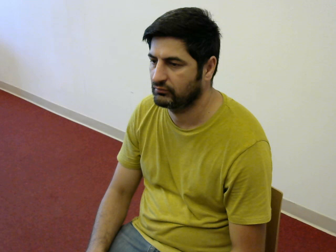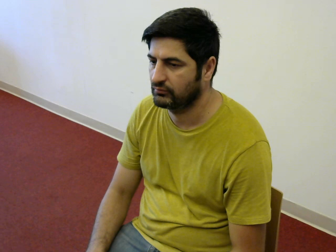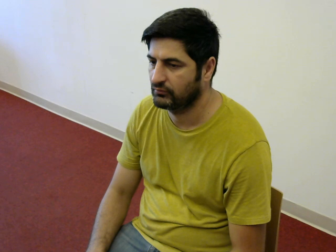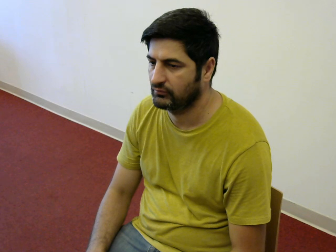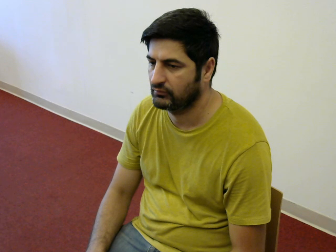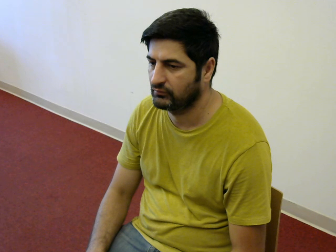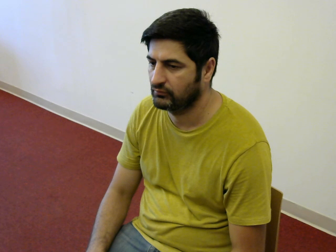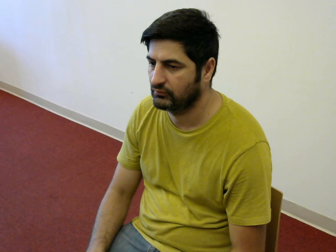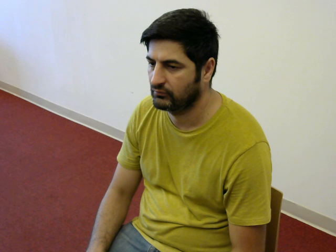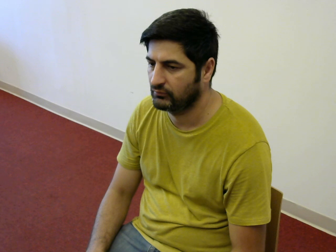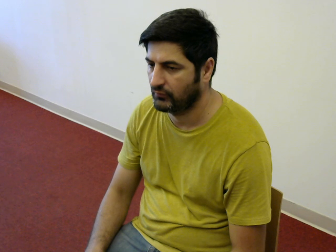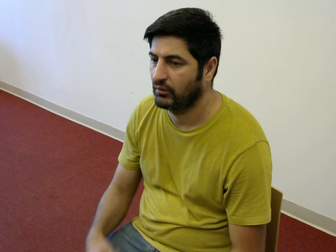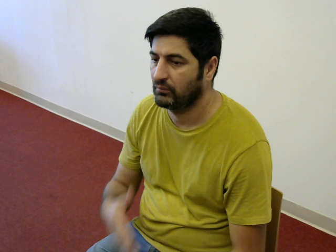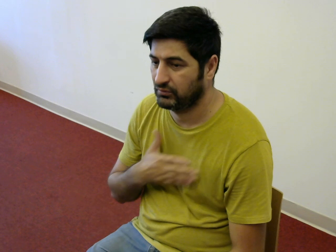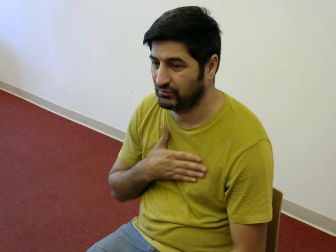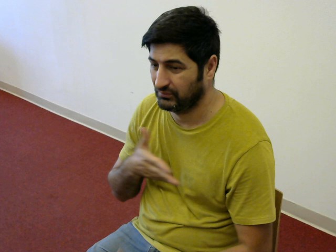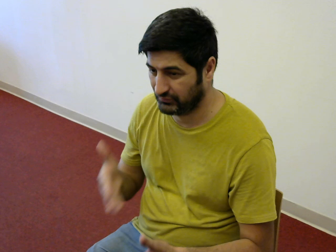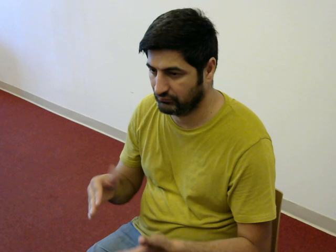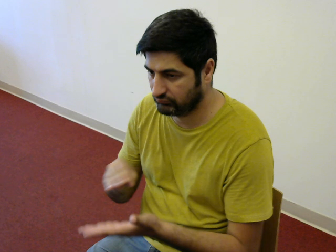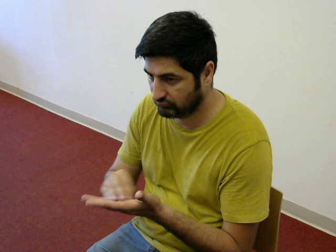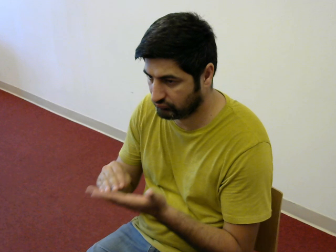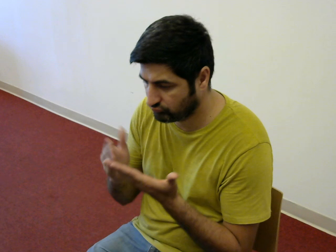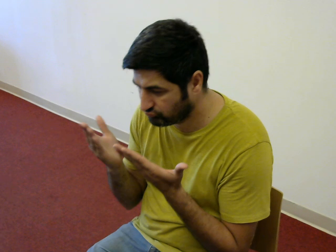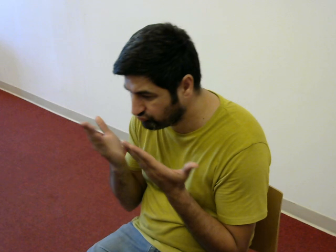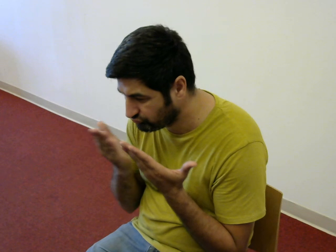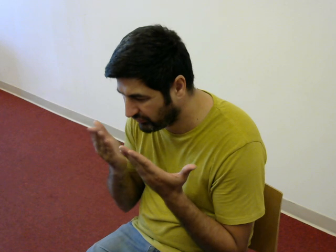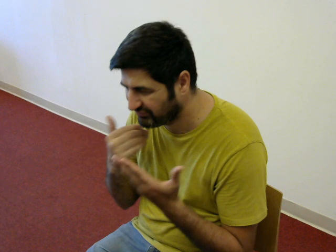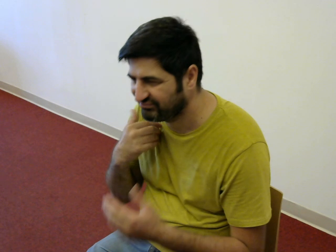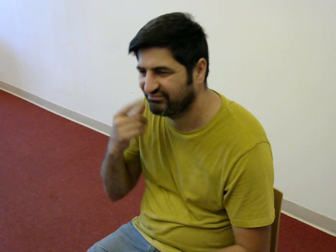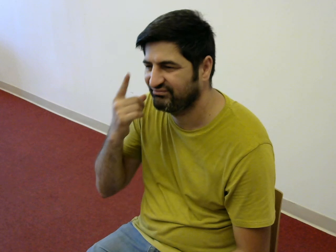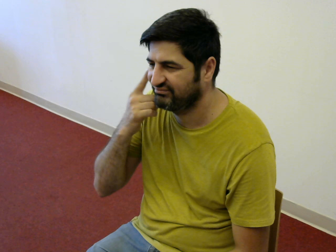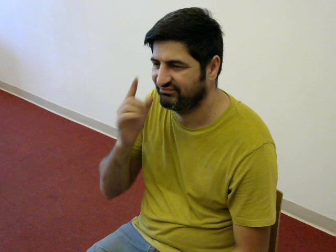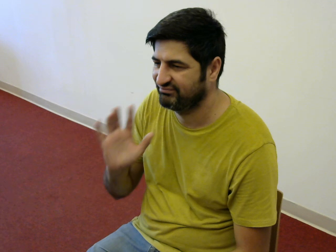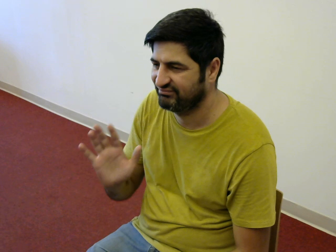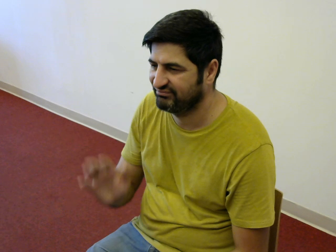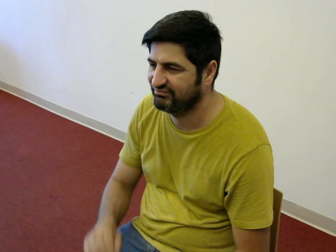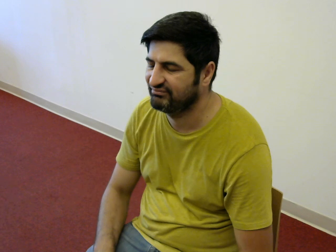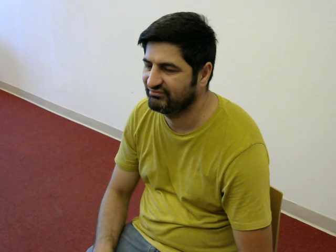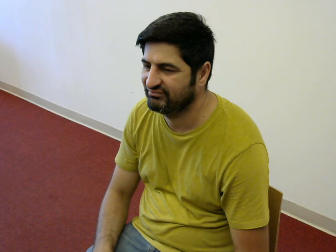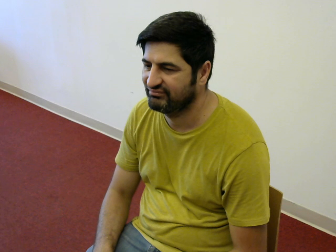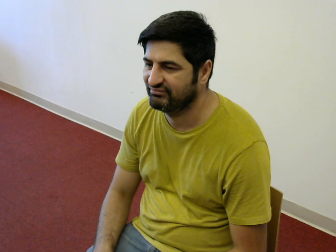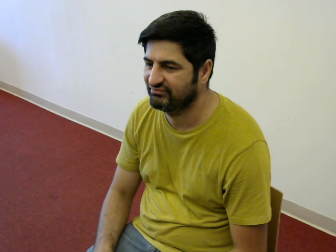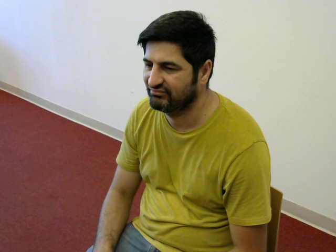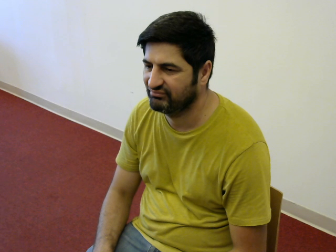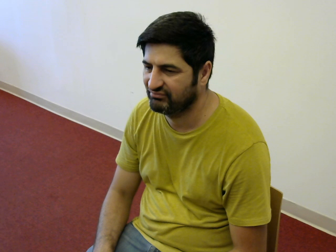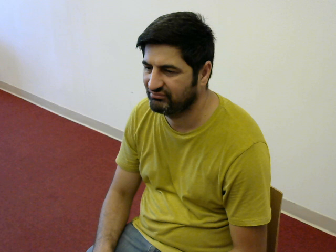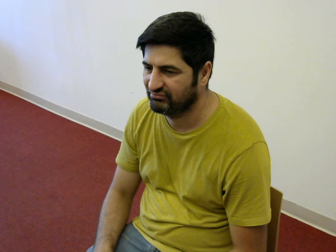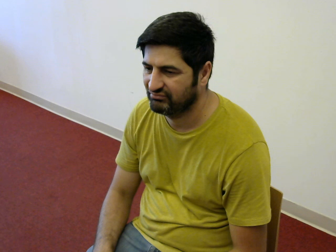Mən bu yazını oxuya bilmirəm